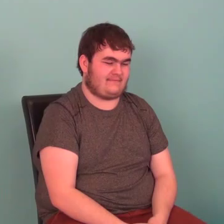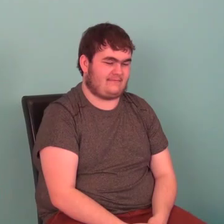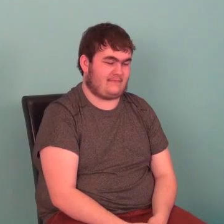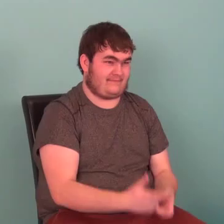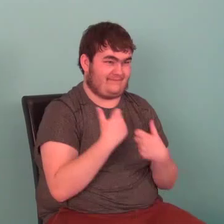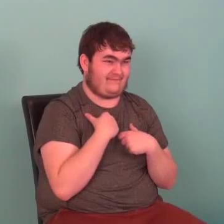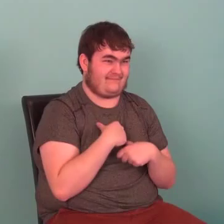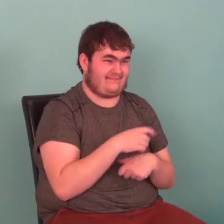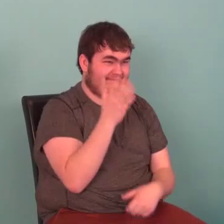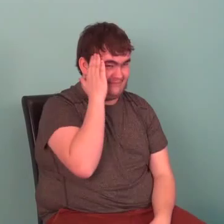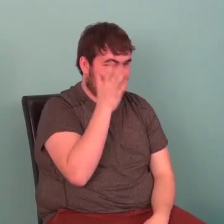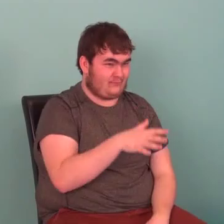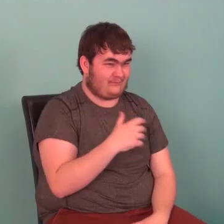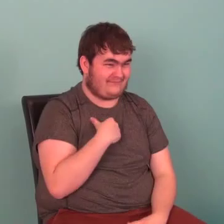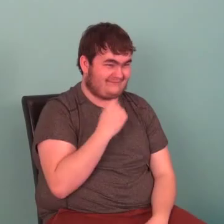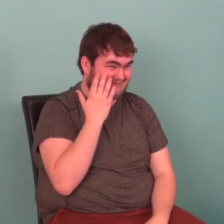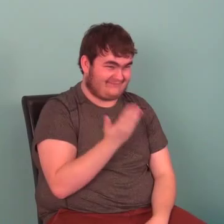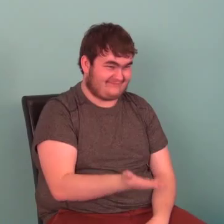Długo przebywasz na wsi i nie wiesz?